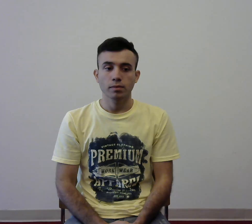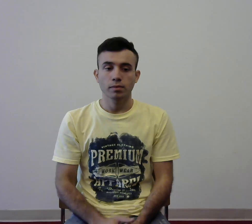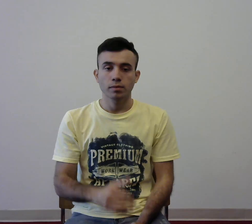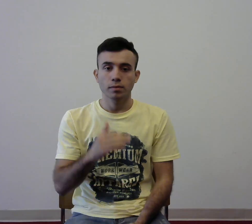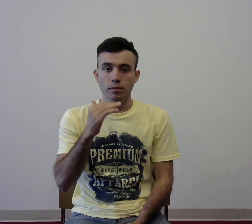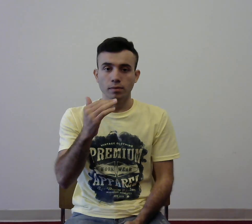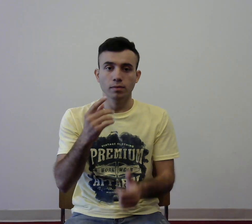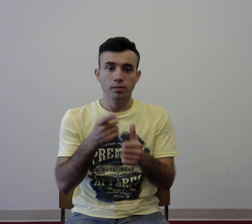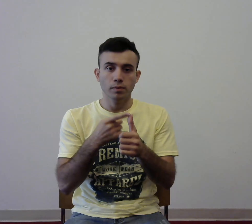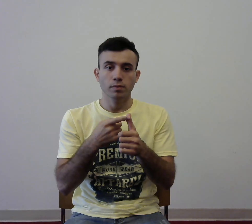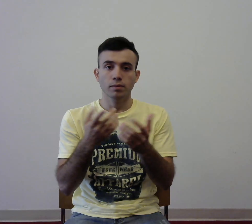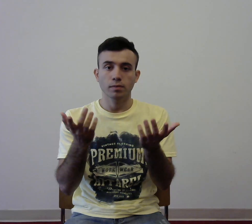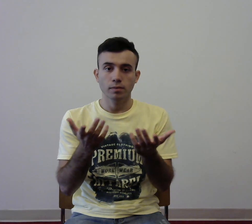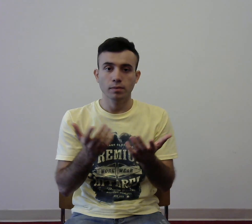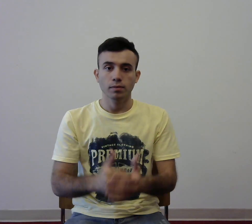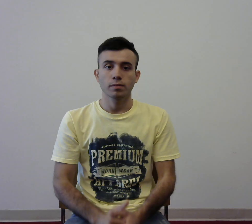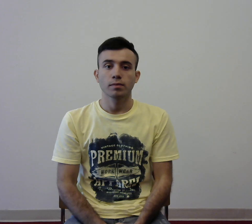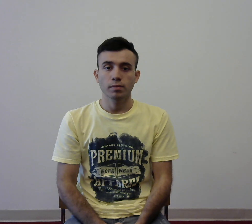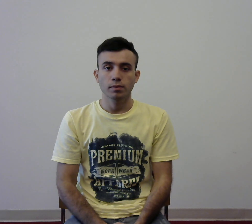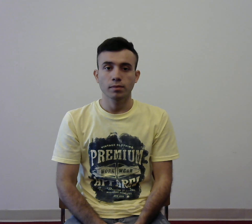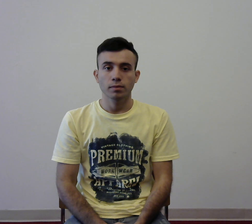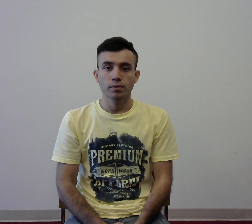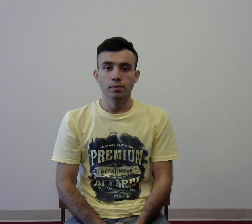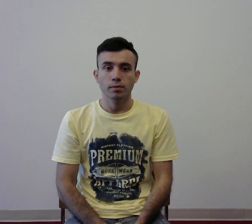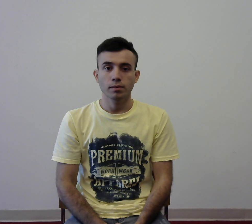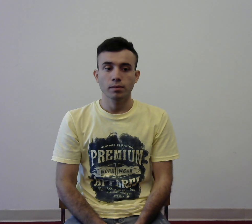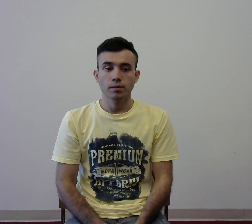Sizin adınız nədir?